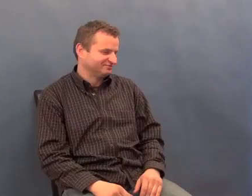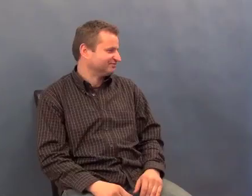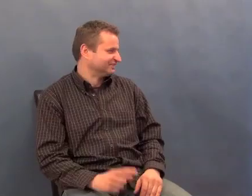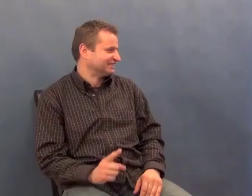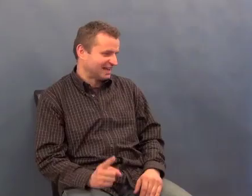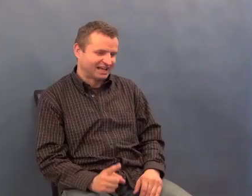Zakaz.